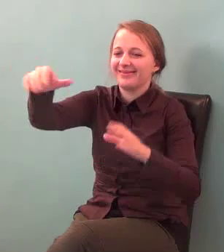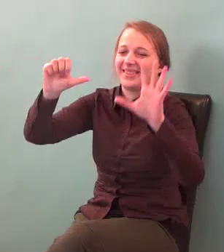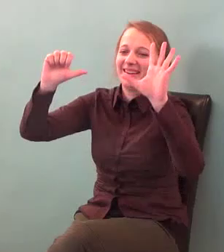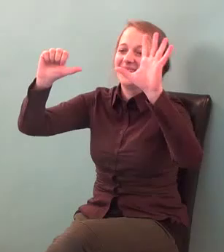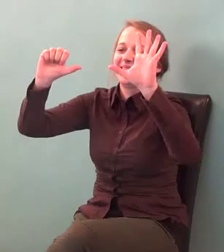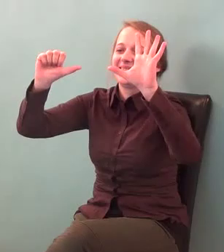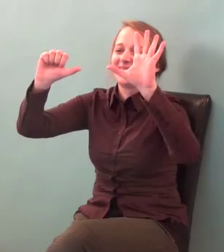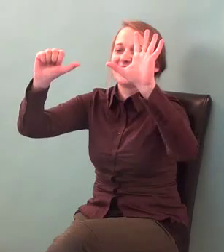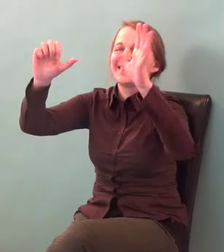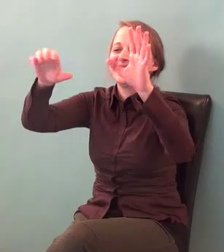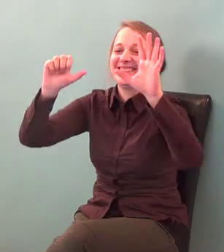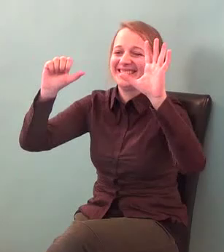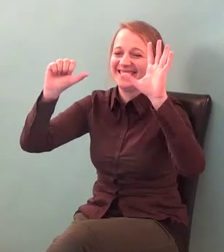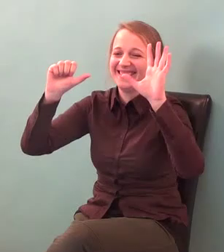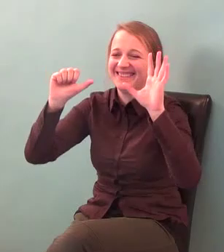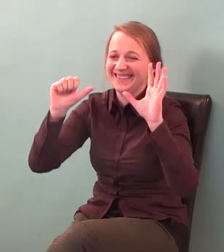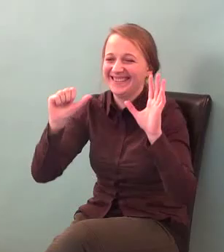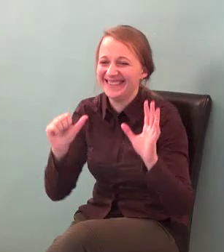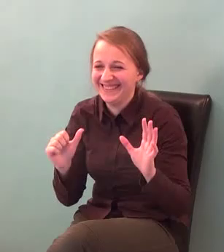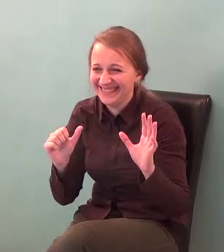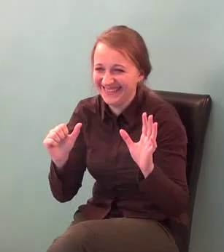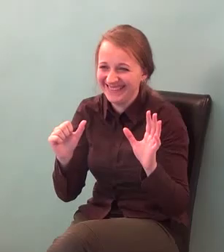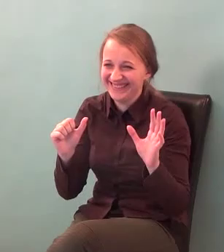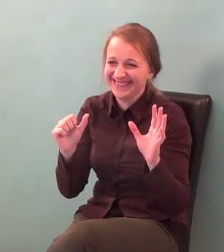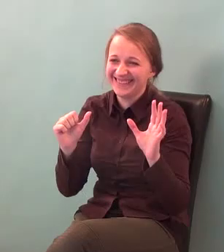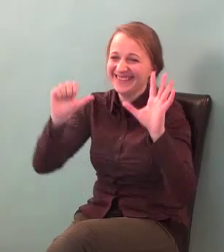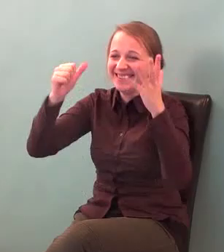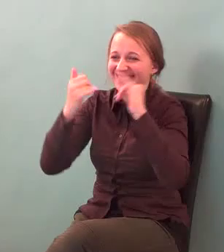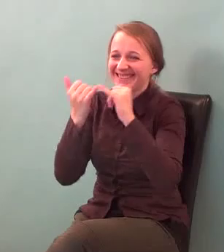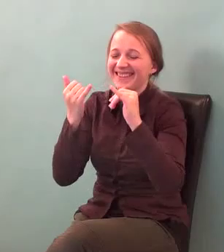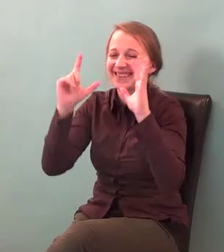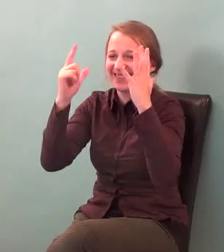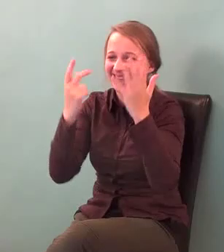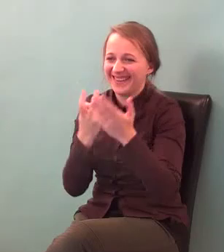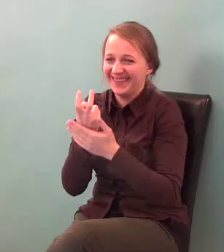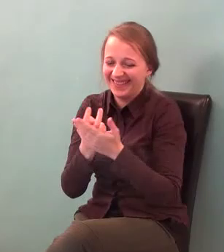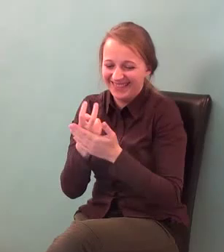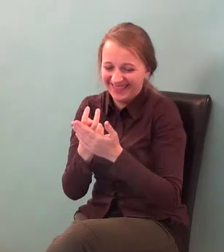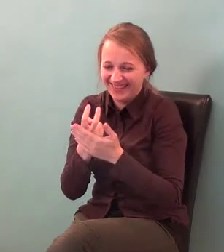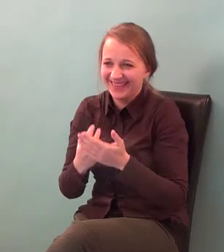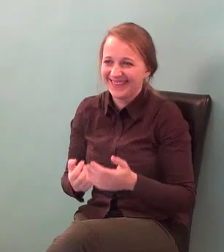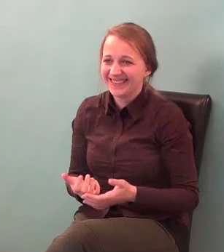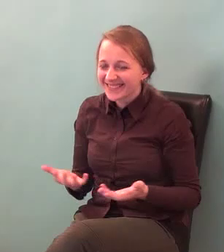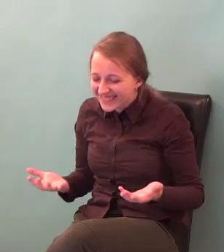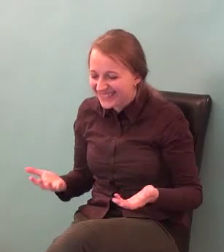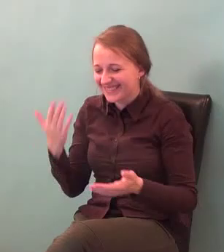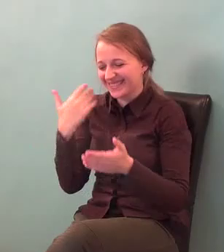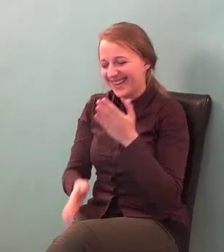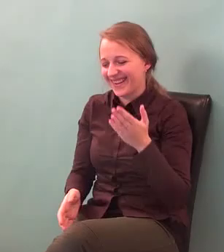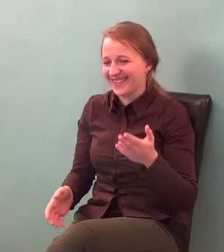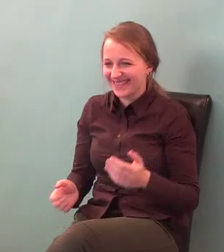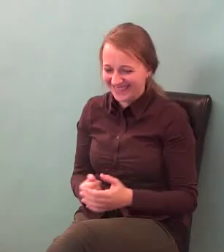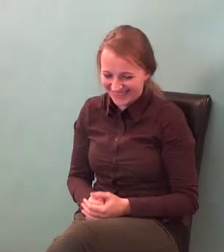Szósty i siódmy lutego, no, szkoda...